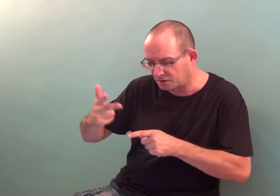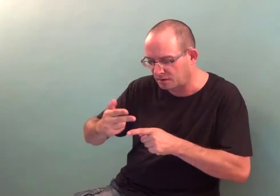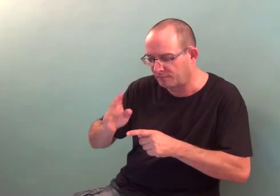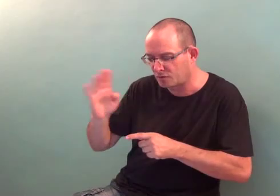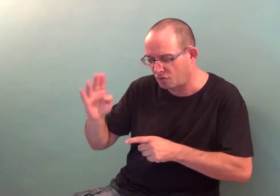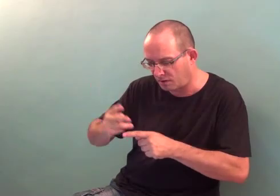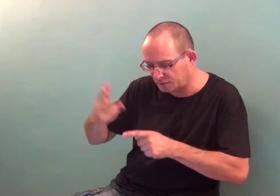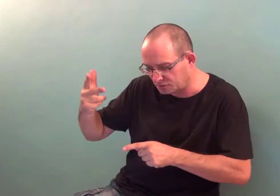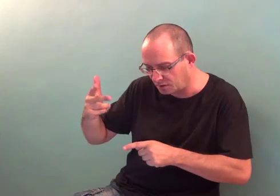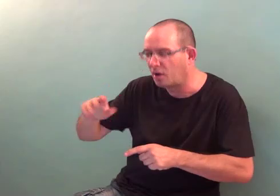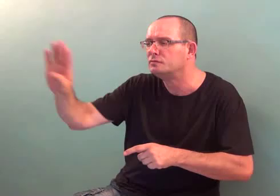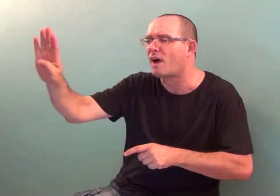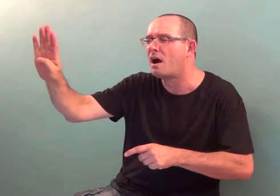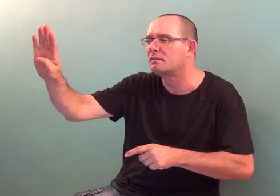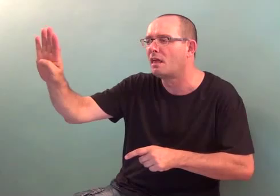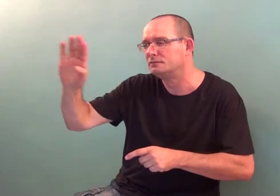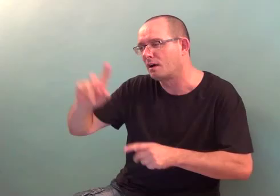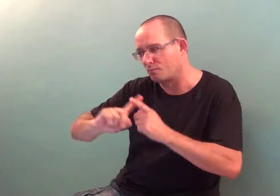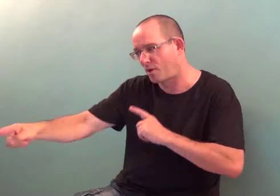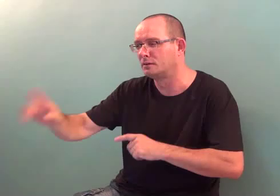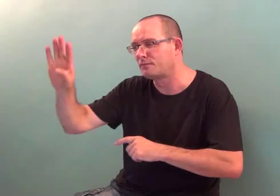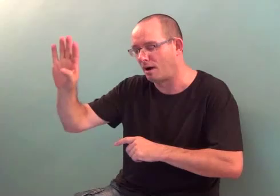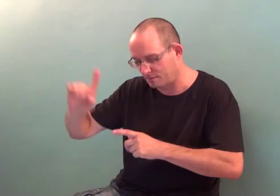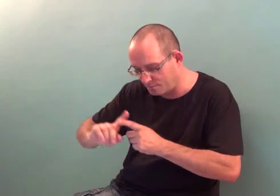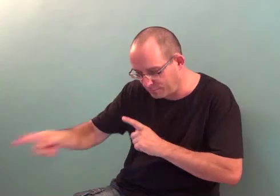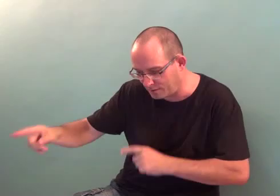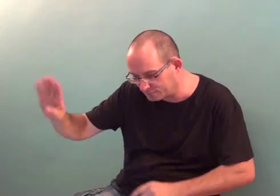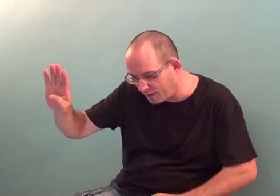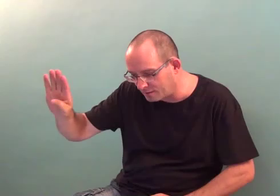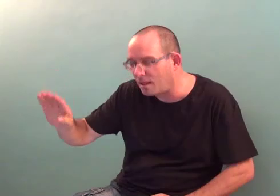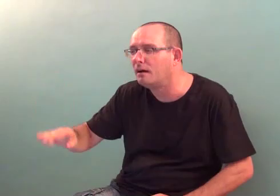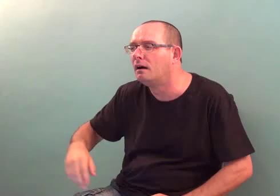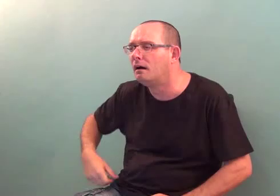Wtorek, dwudziestego trzeciego, o czwartej, po czwartej.